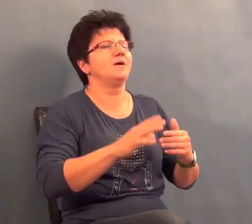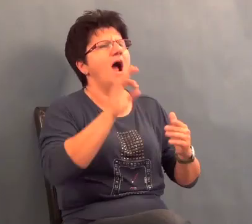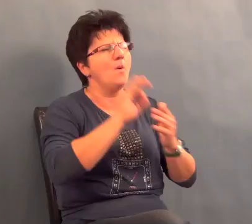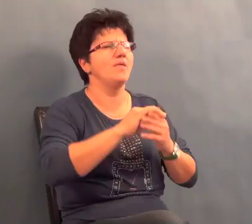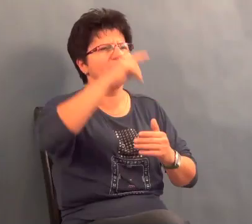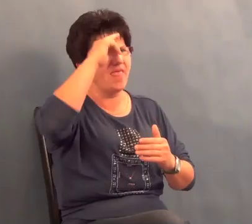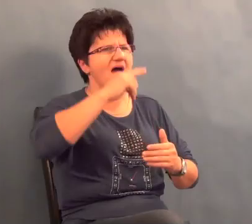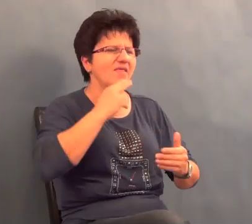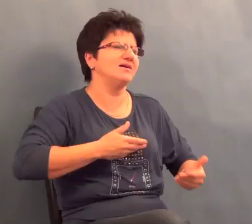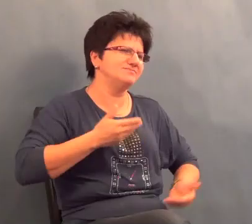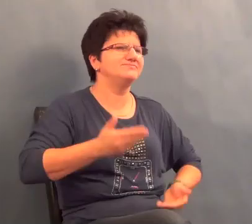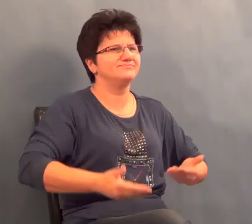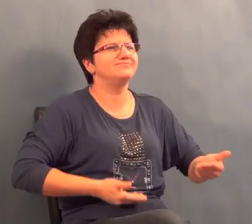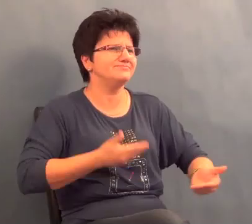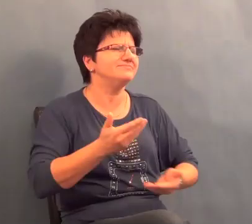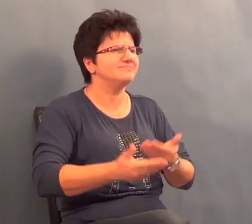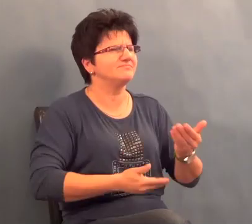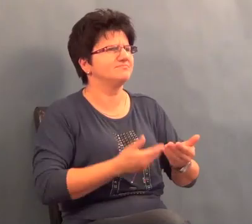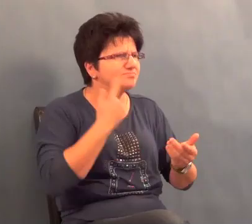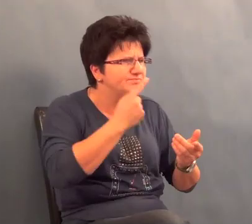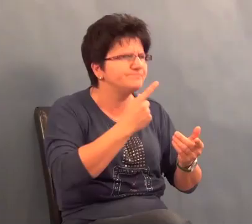Akurat tata idzie i zauważa, co się dzieje.